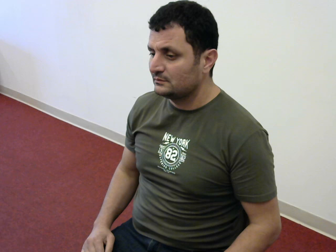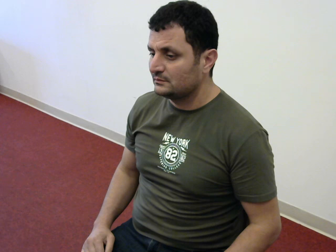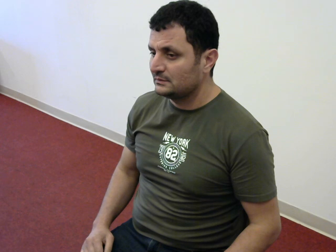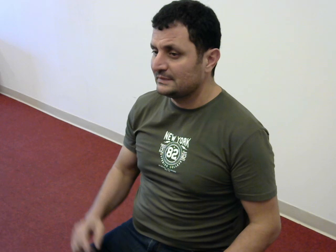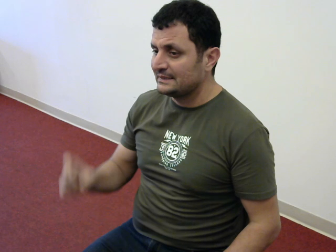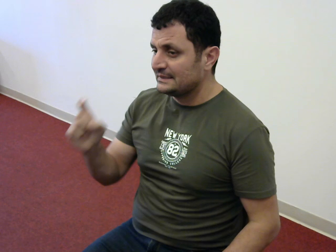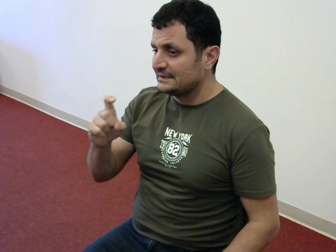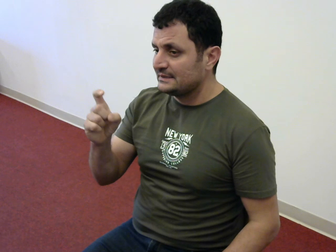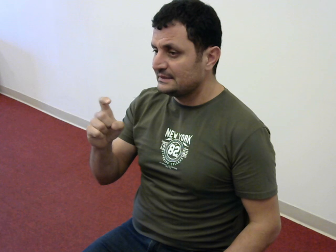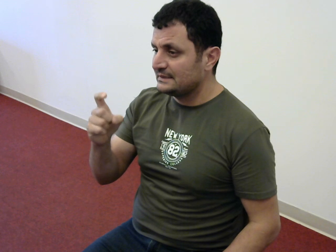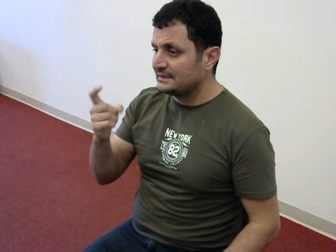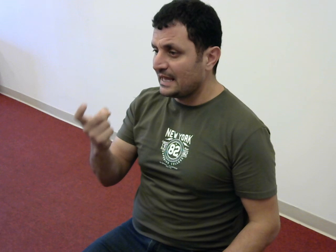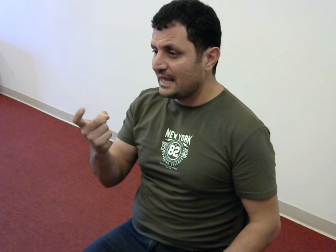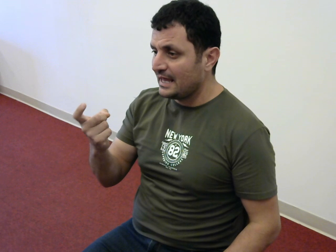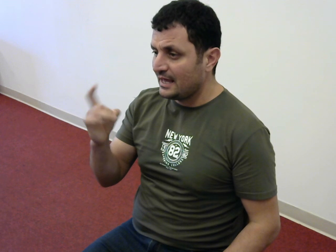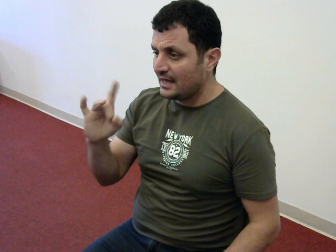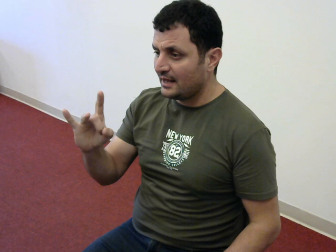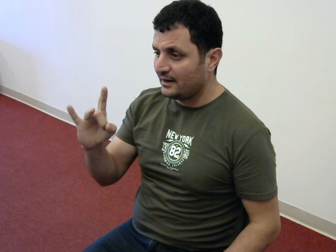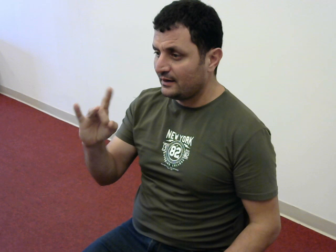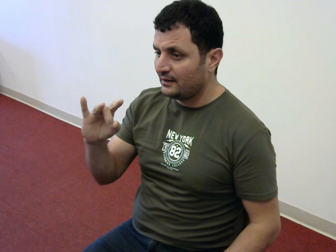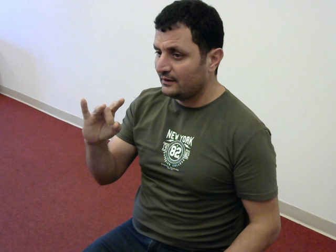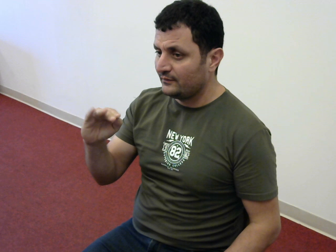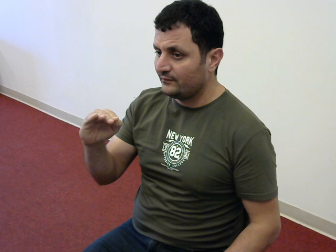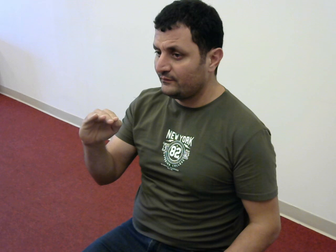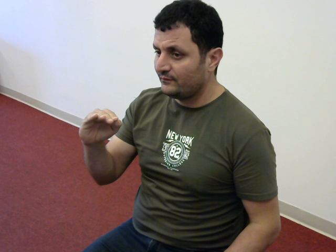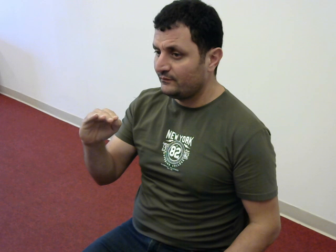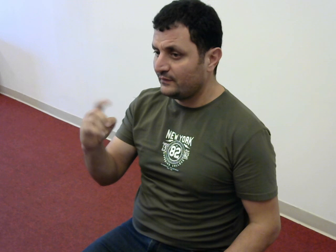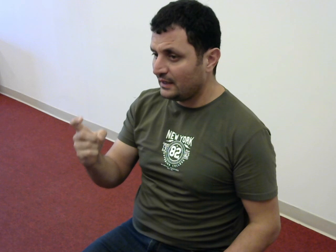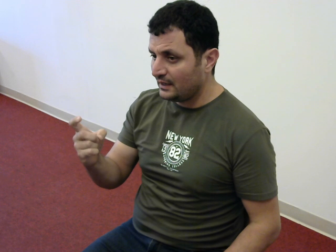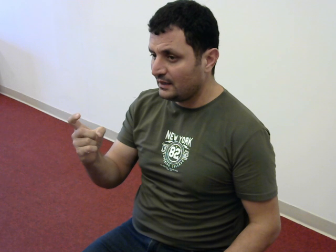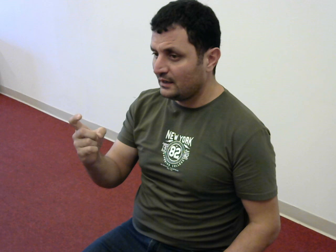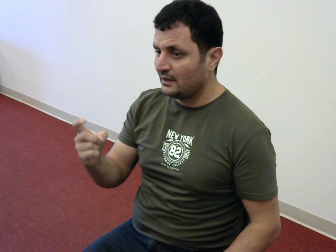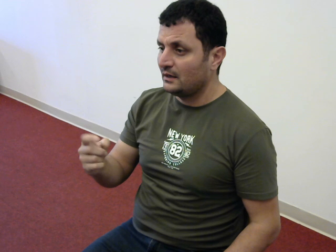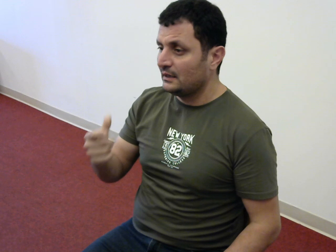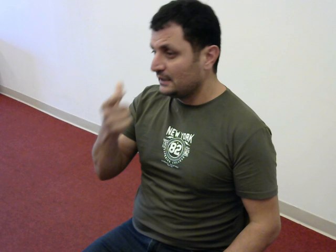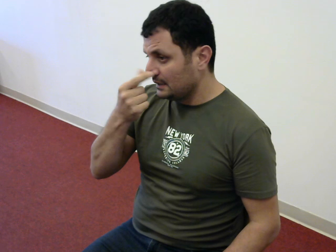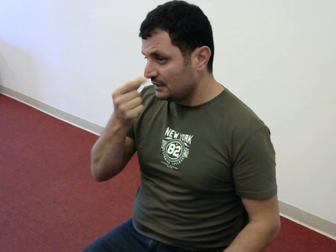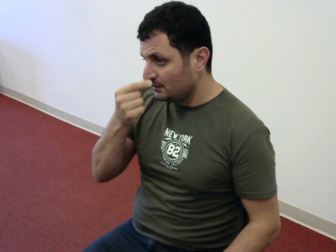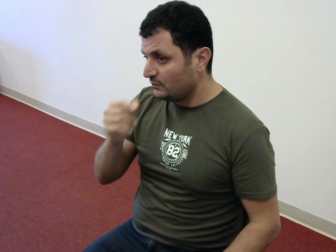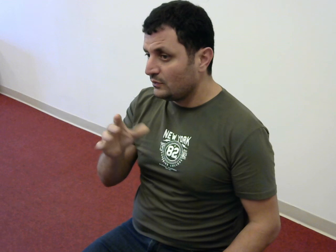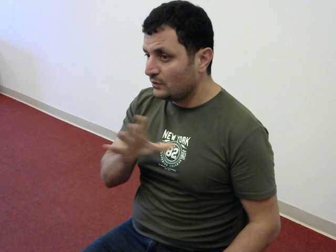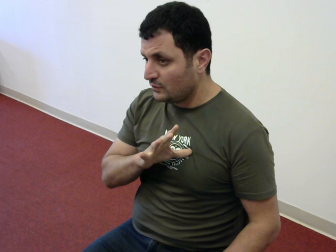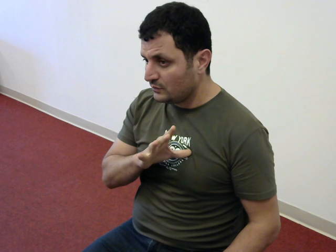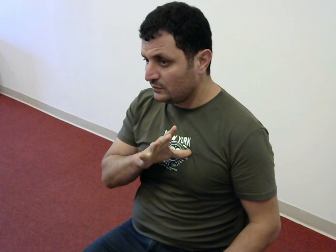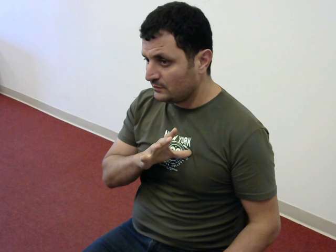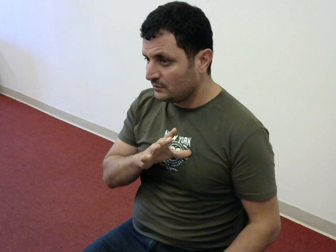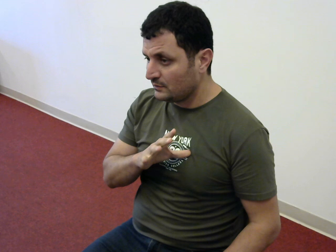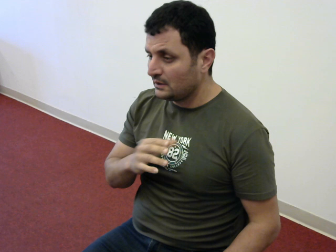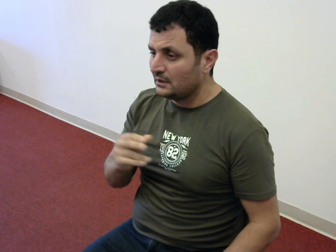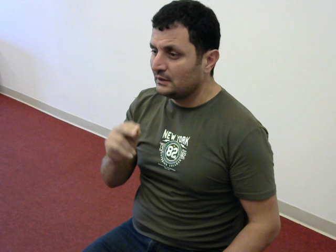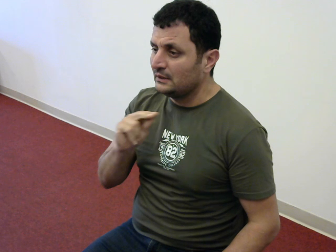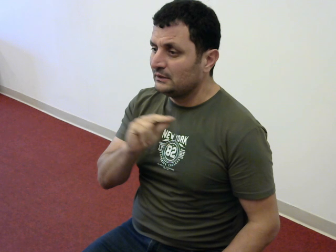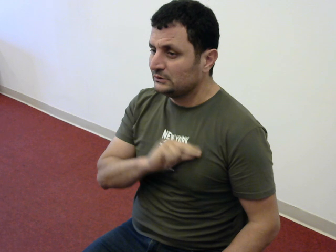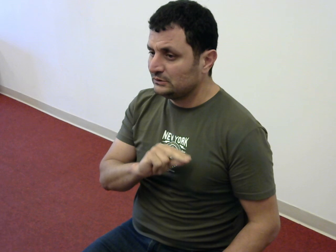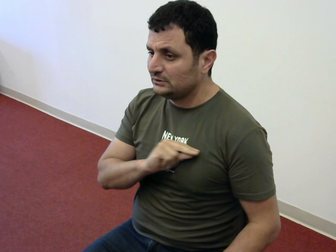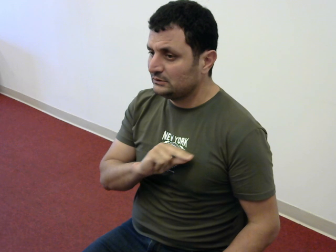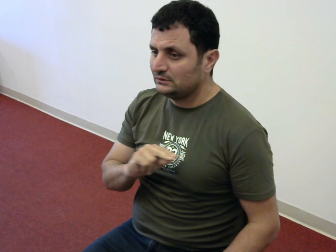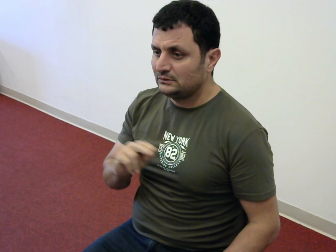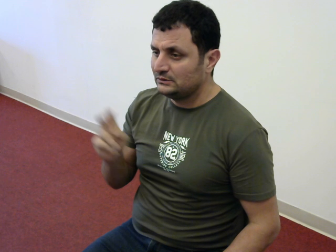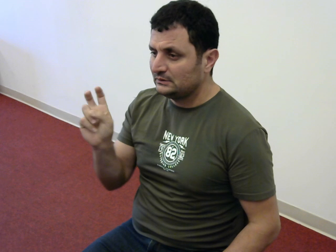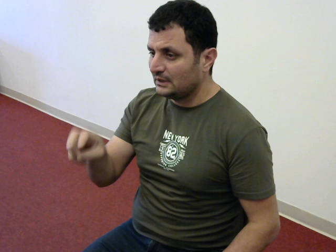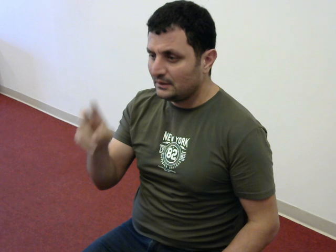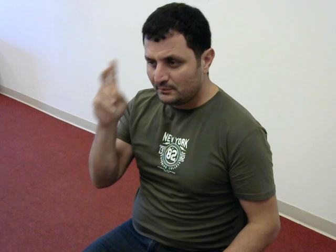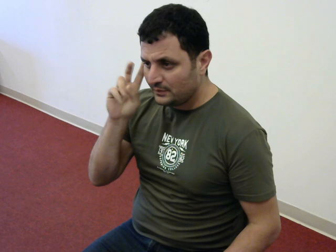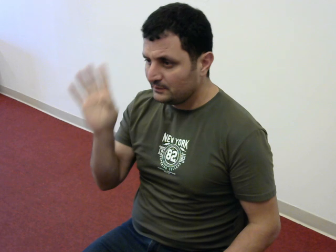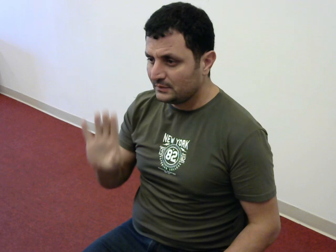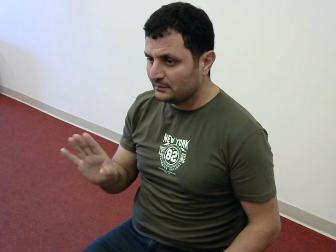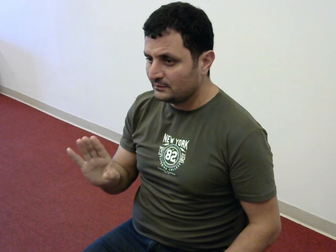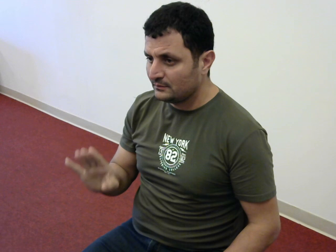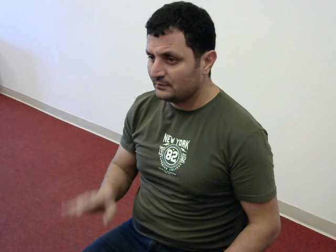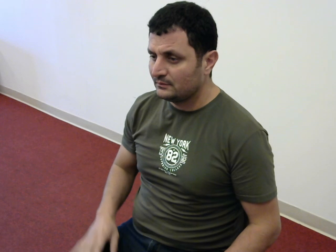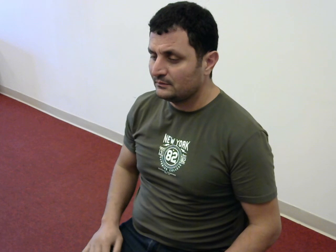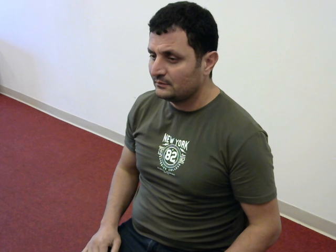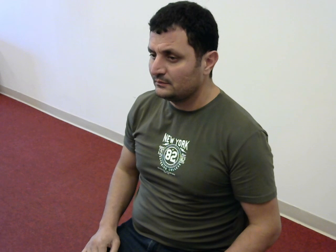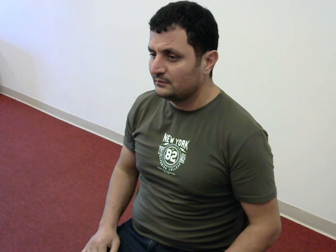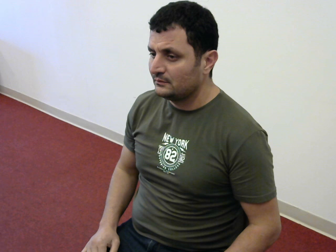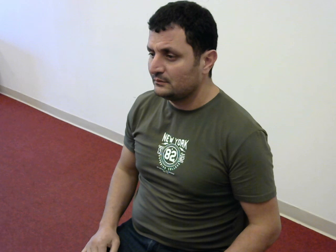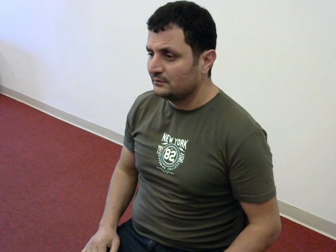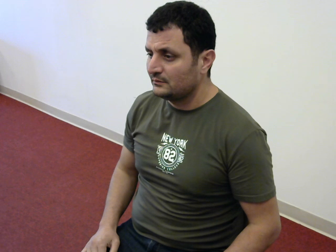Zərifə qrip olub, işə gələ bilmir